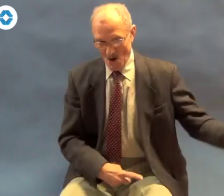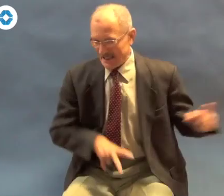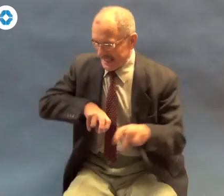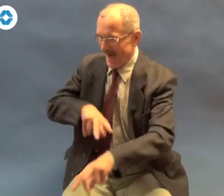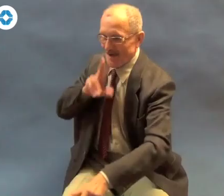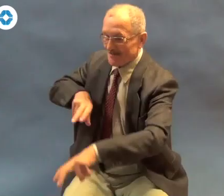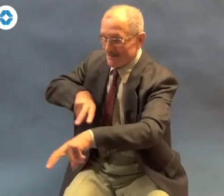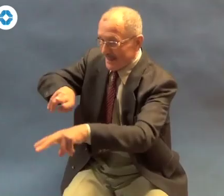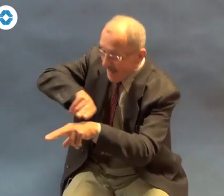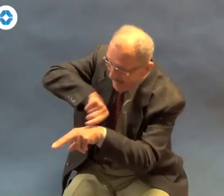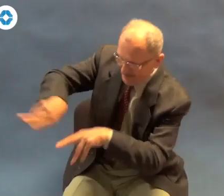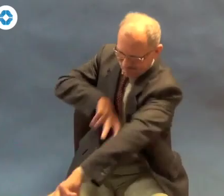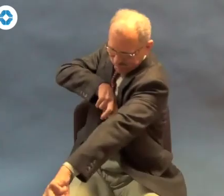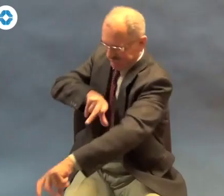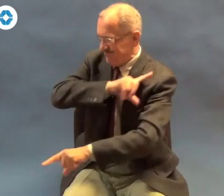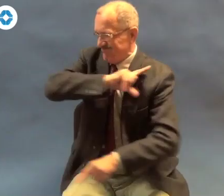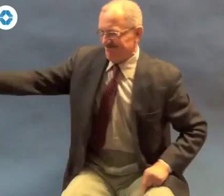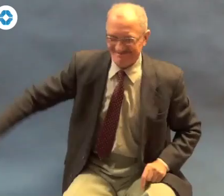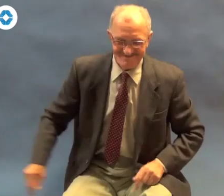Idzie, i za rogiem zaczyna biec, ucieka.